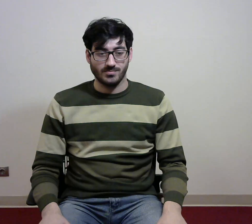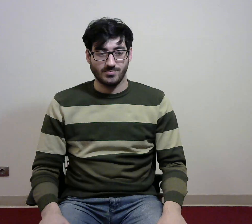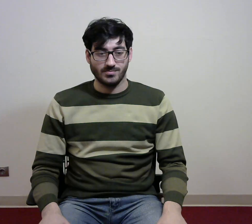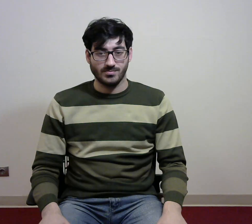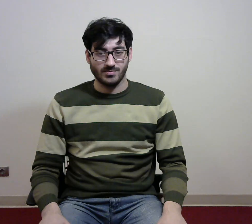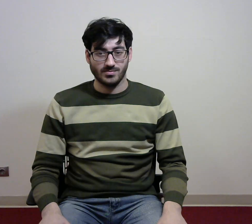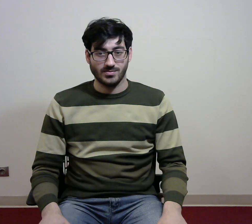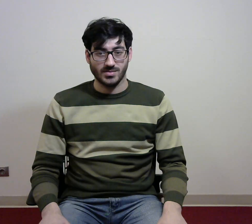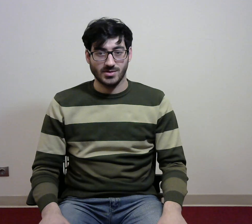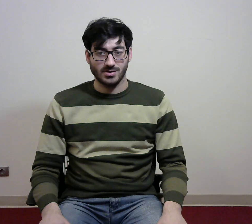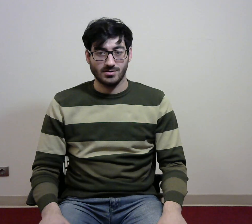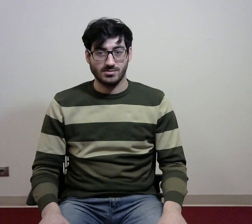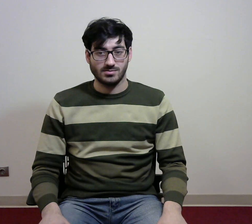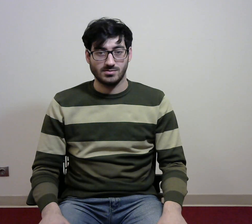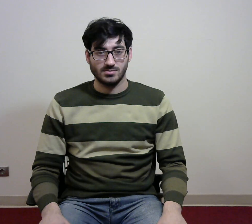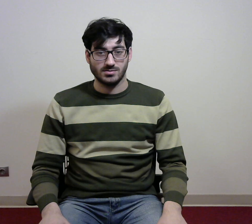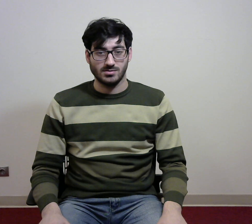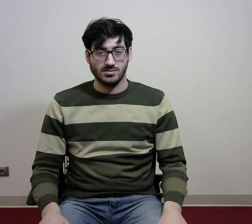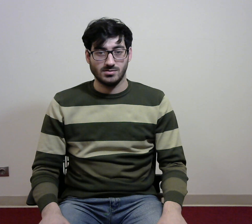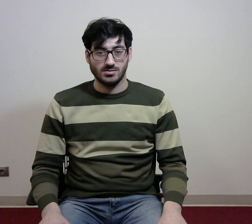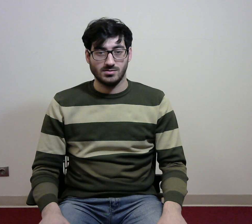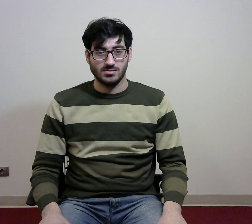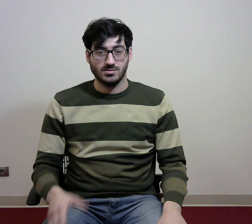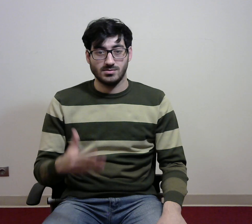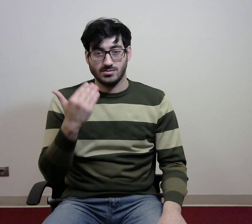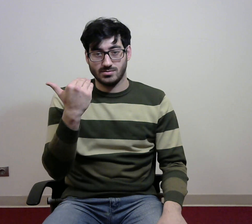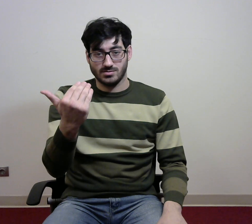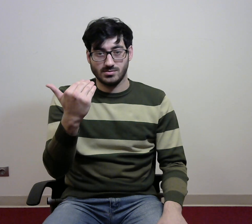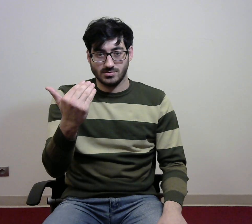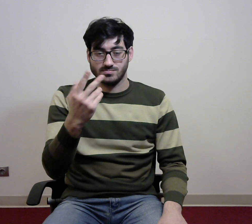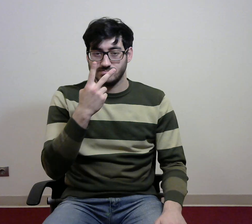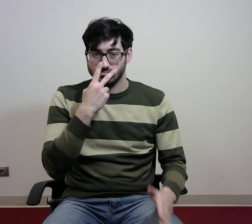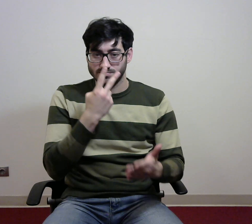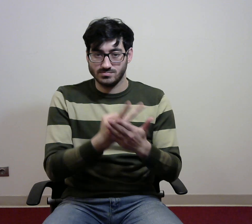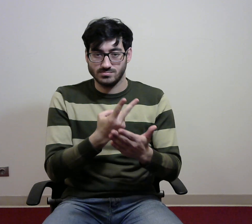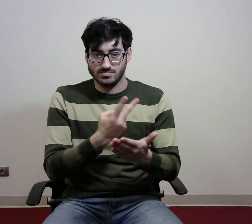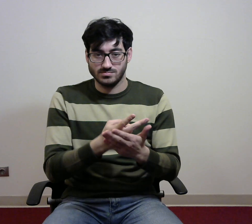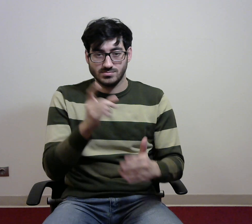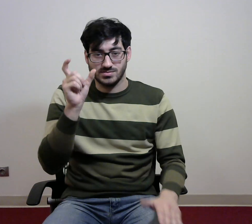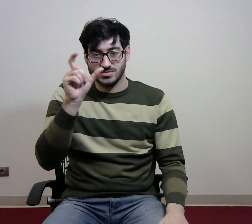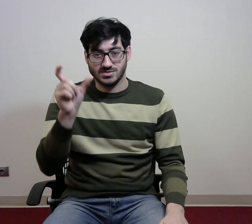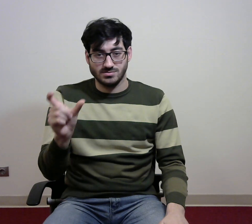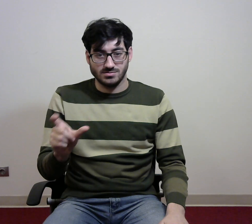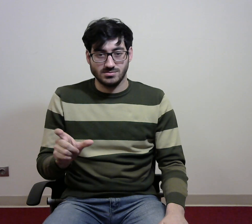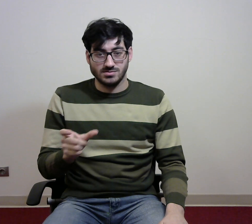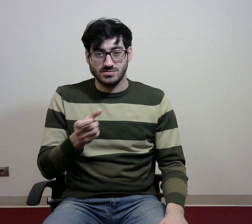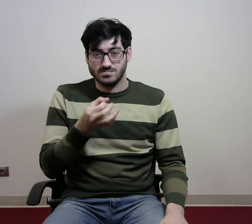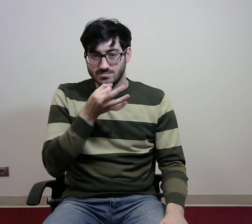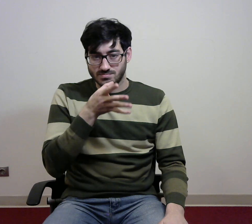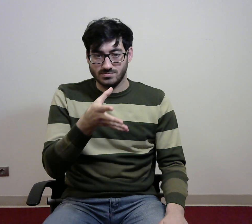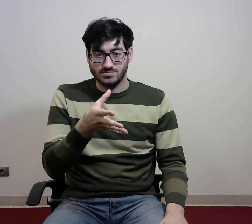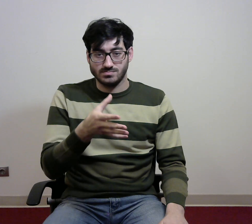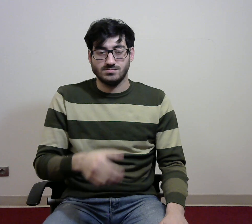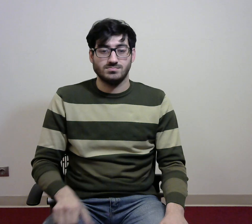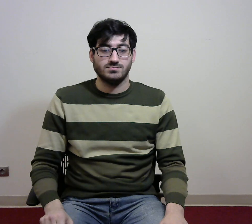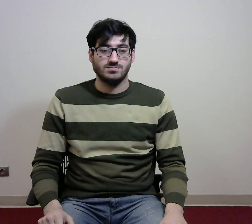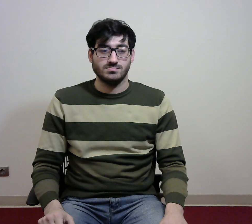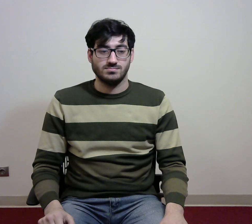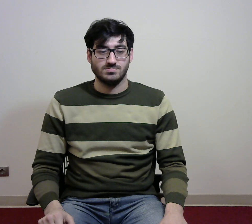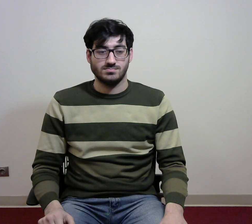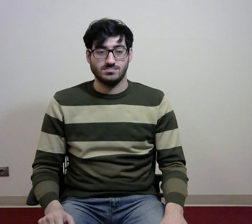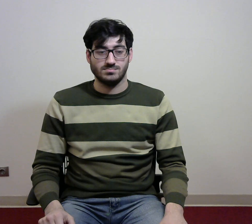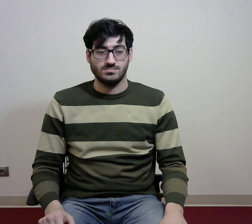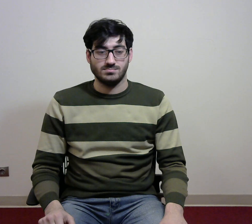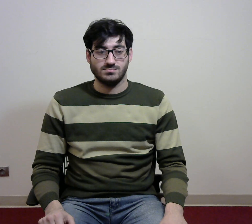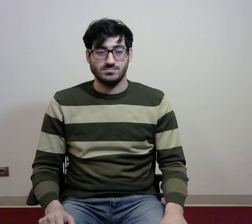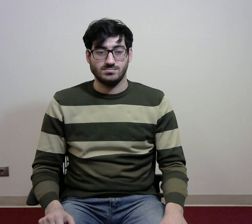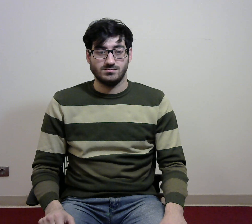Sizə göstərilən şeiri bəyəndiniz?